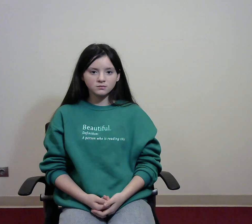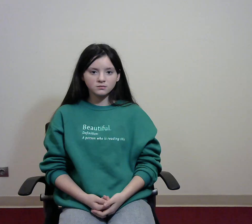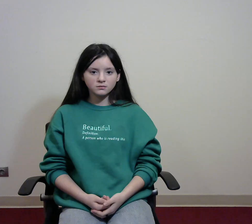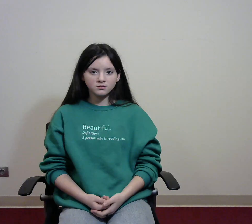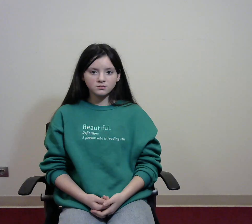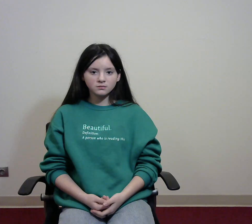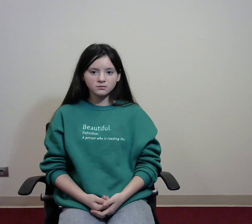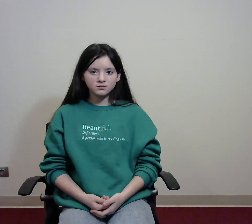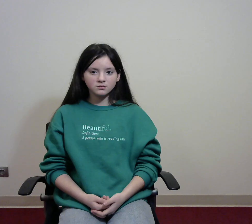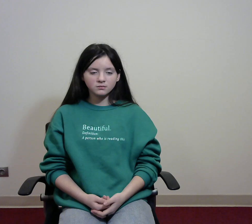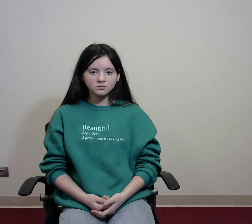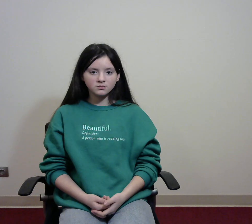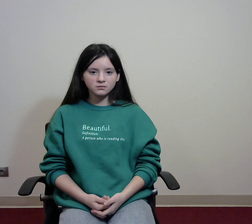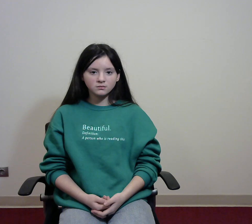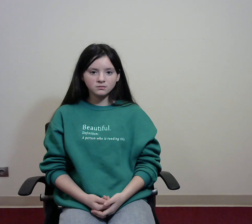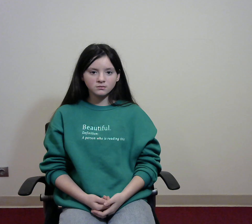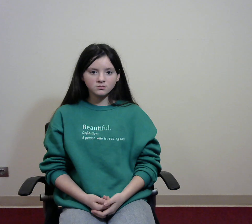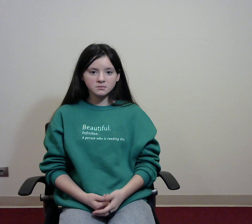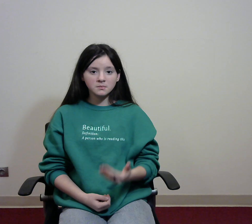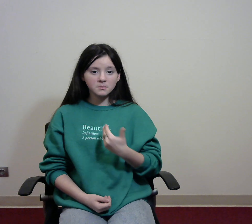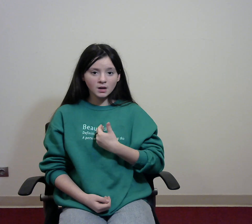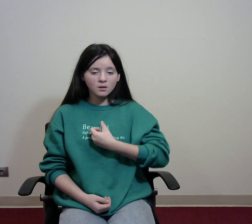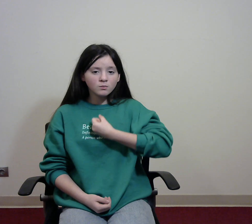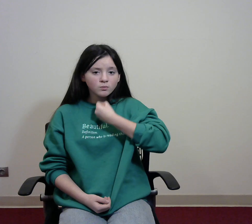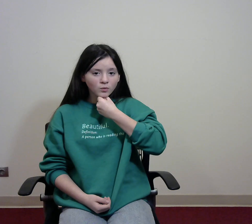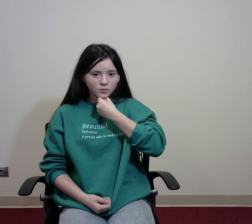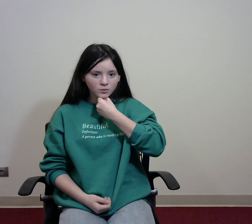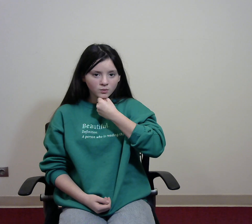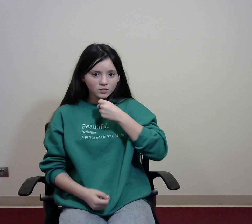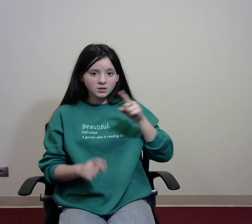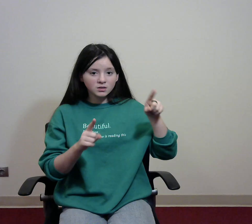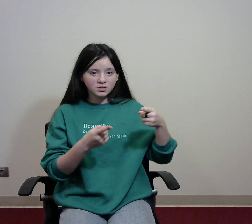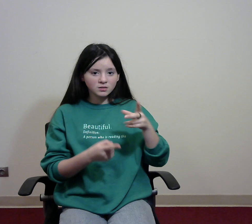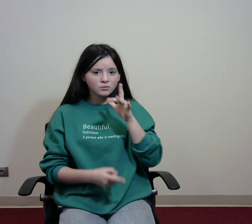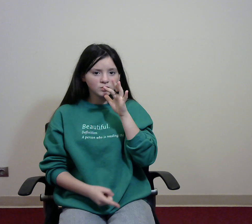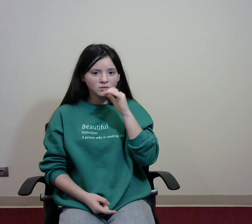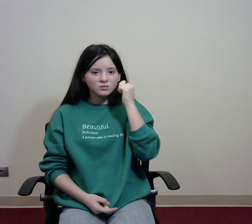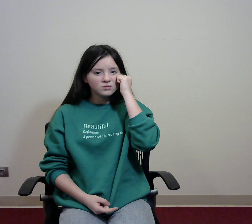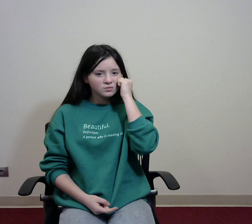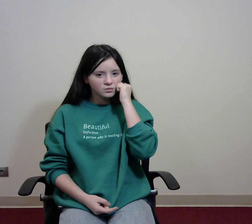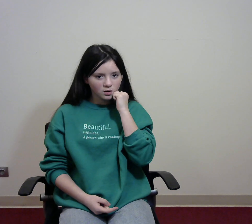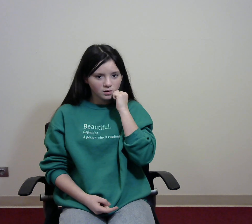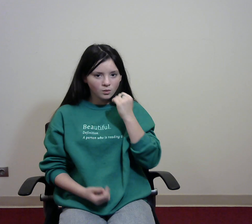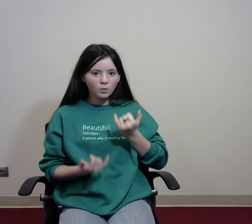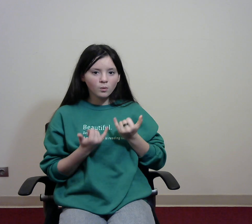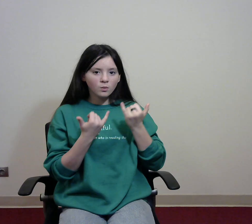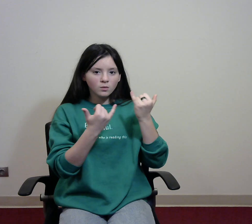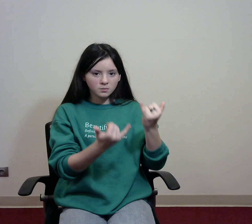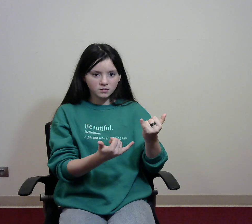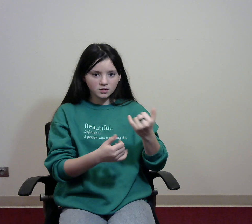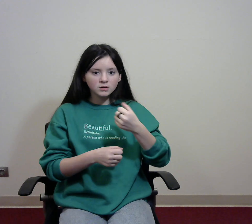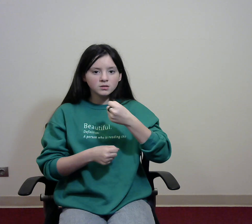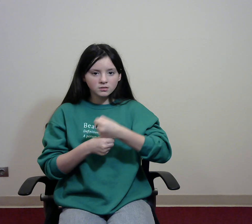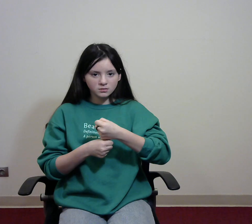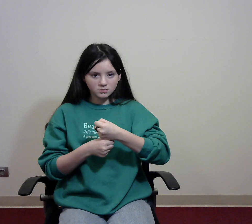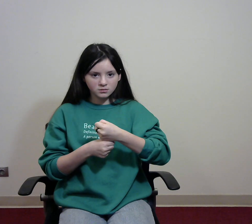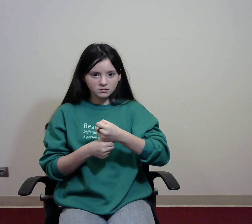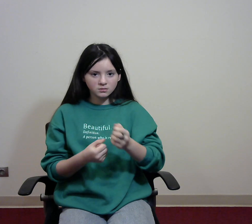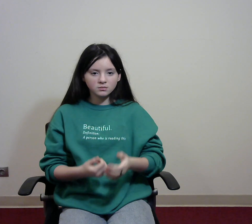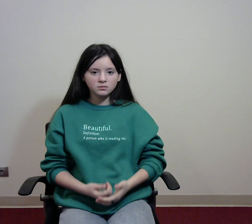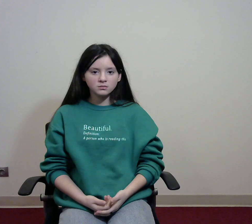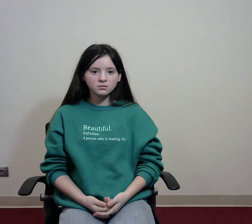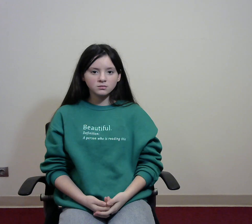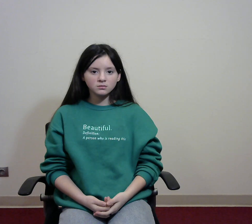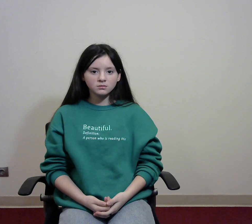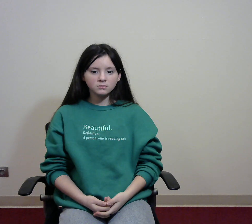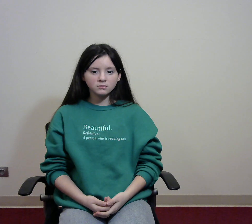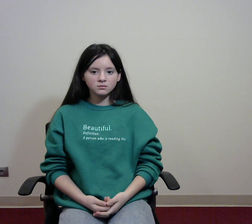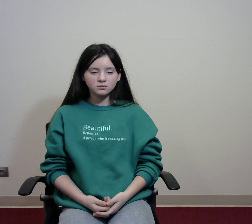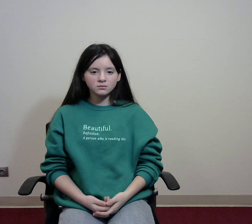Mən böyüklərə (yaşlılara) hörmət edirəm